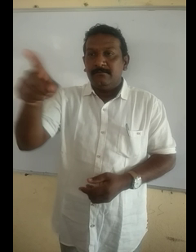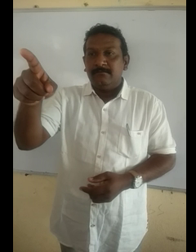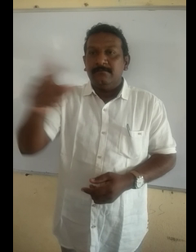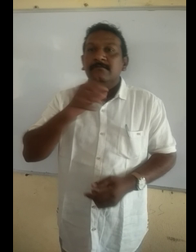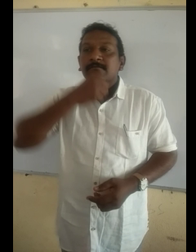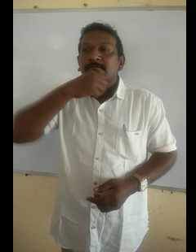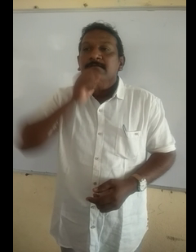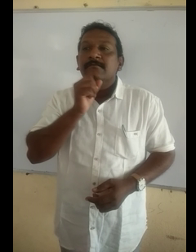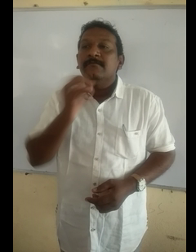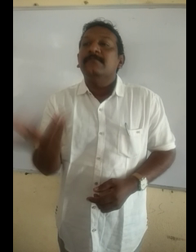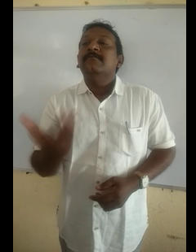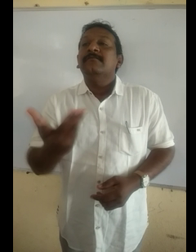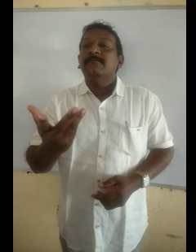how old are you